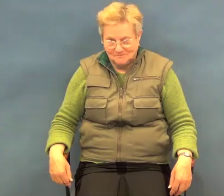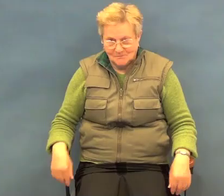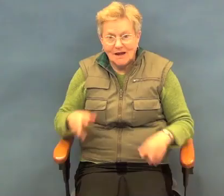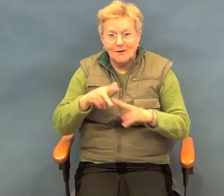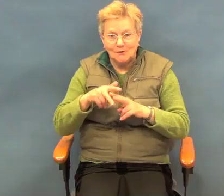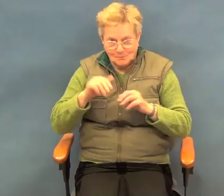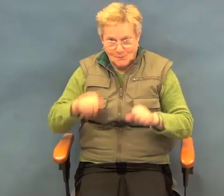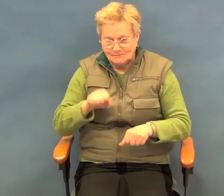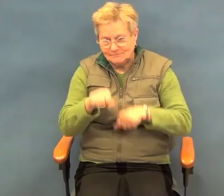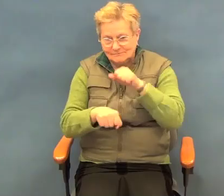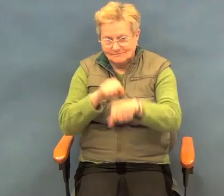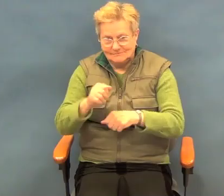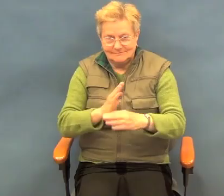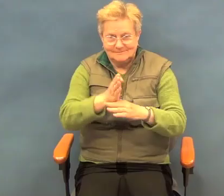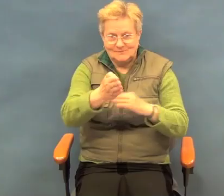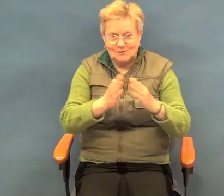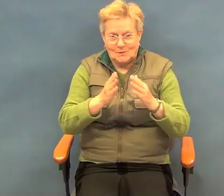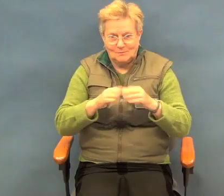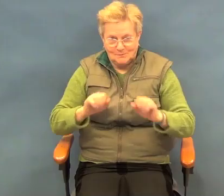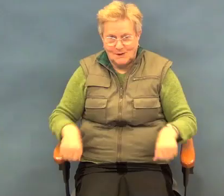Koń może wejść do domu, może...